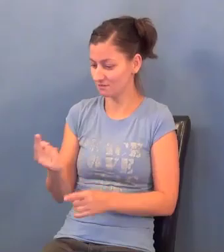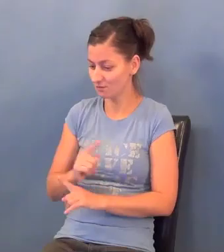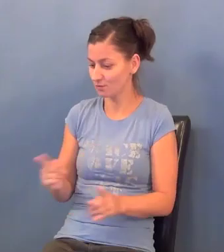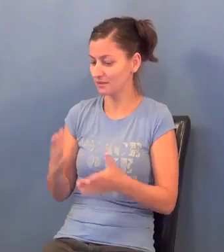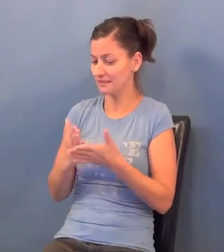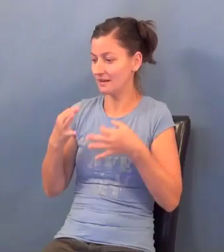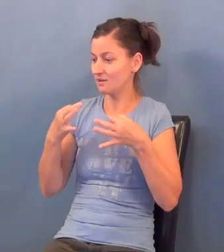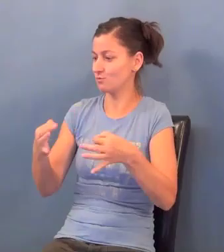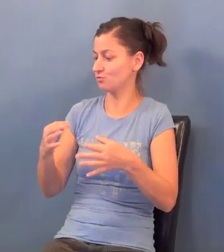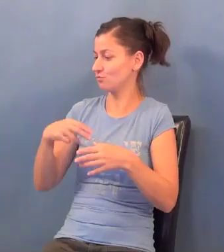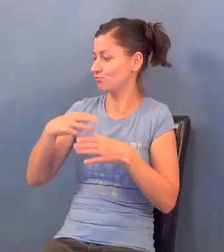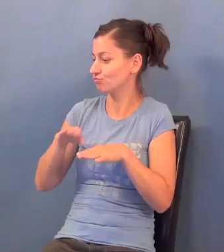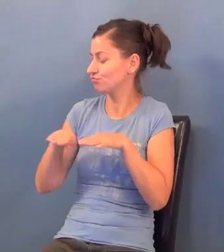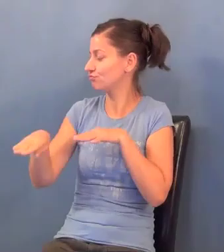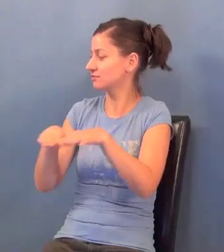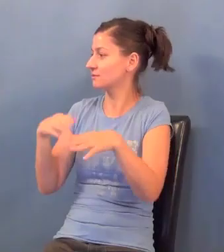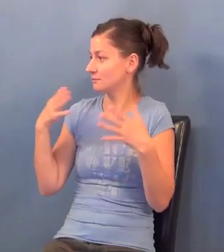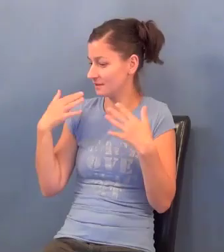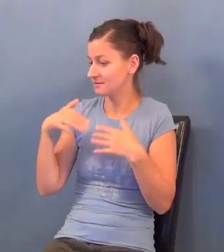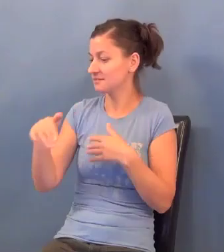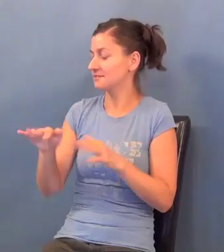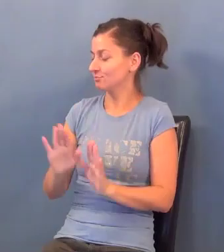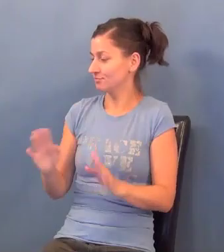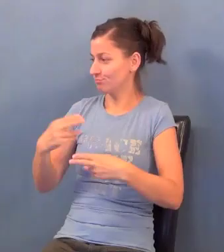Nie wolno, można tylko autami jeździć, spacerować, chodzić i tyle.